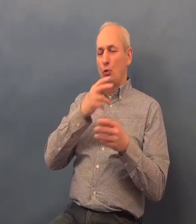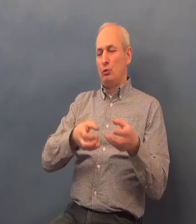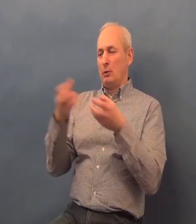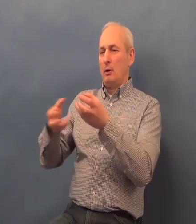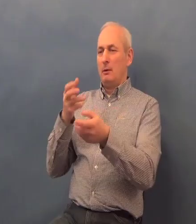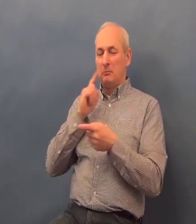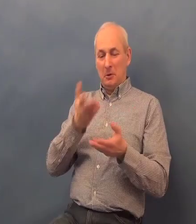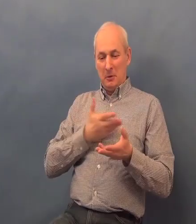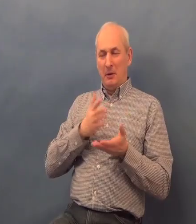Chłopiec dostaje kapelusz, to taka wymiana.